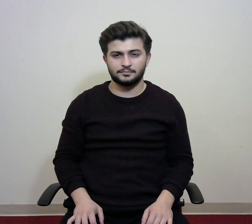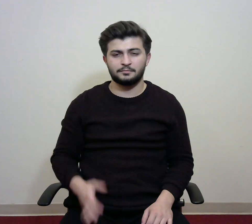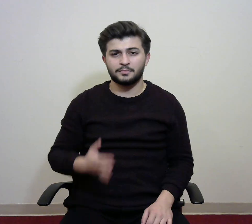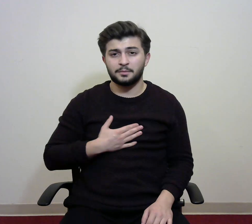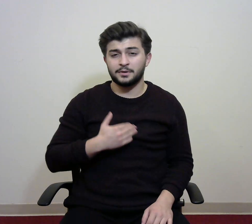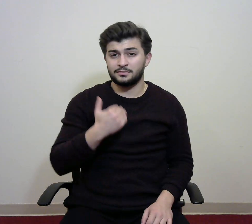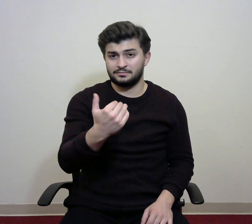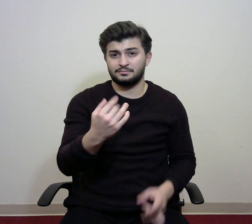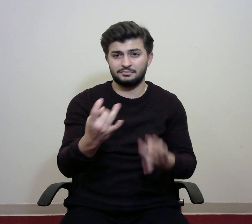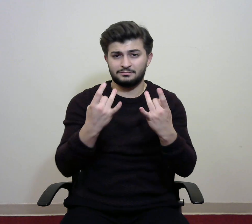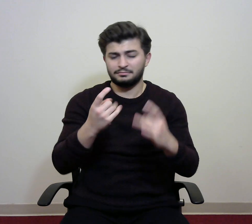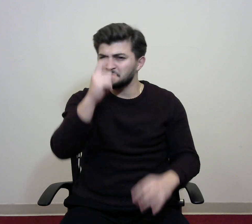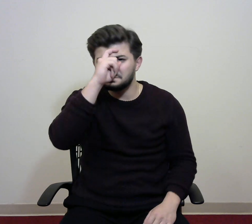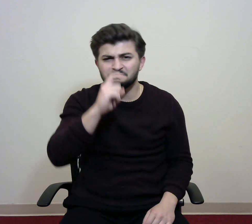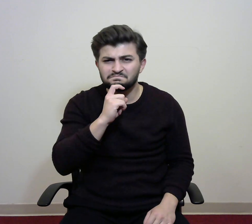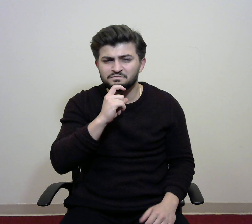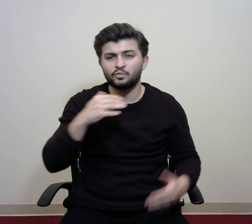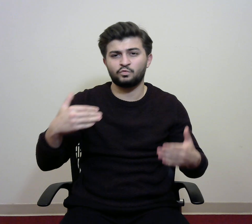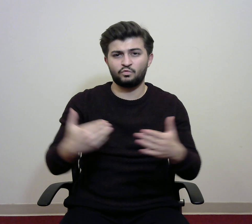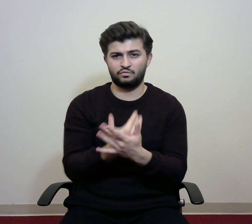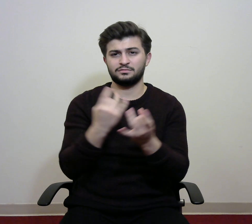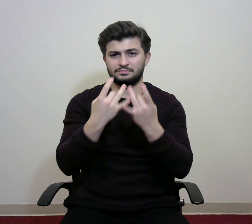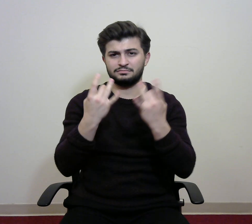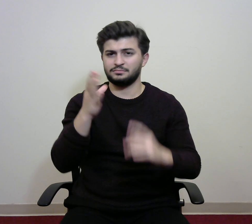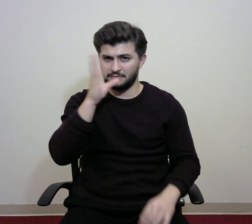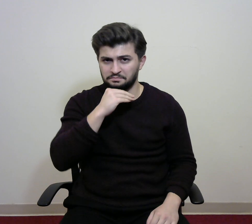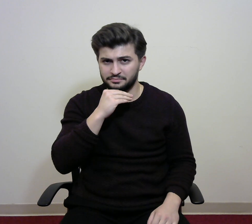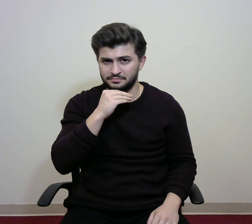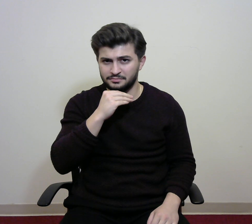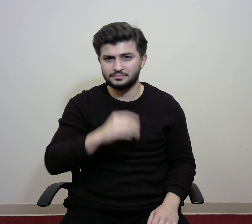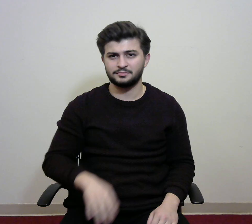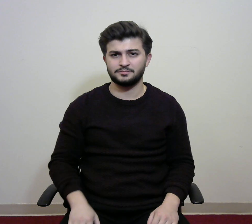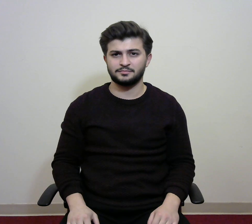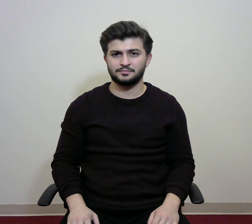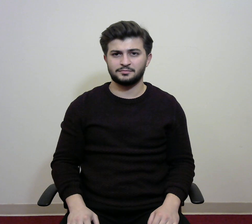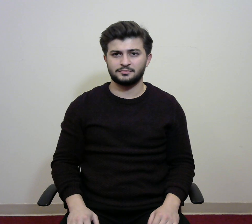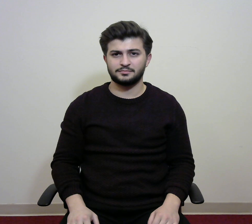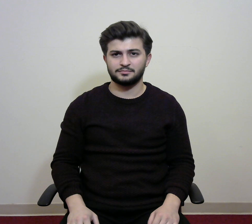Mən sizin dediklərinizi başa düşmədim, yenidən izah edə bilərsinizmi?